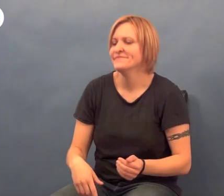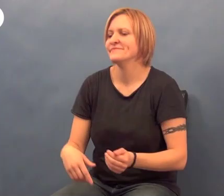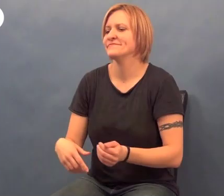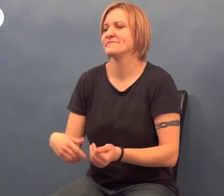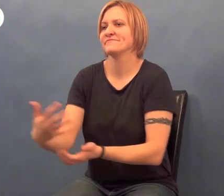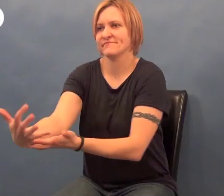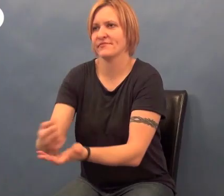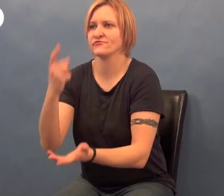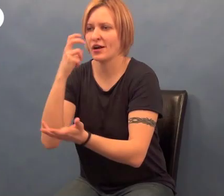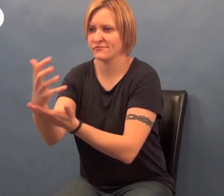Zabiera jedną żabę.